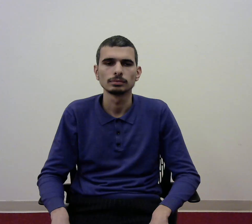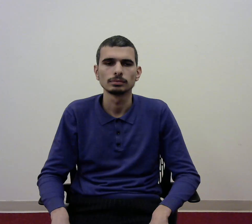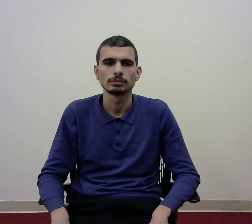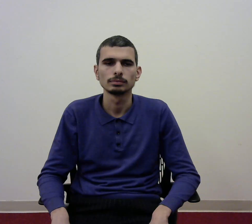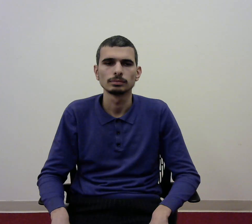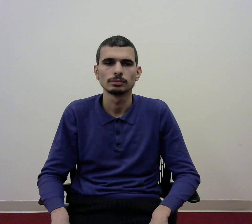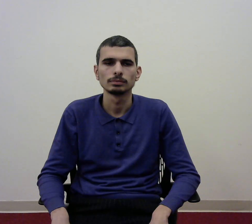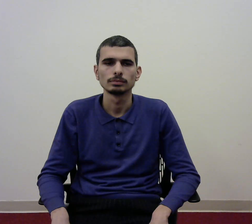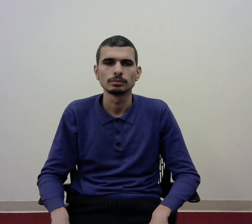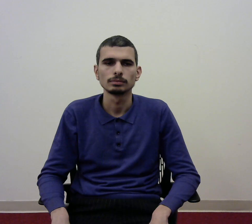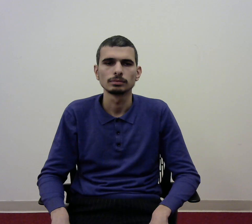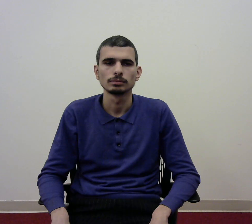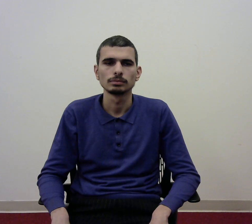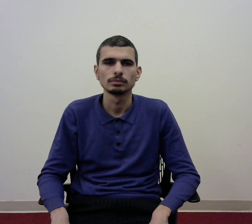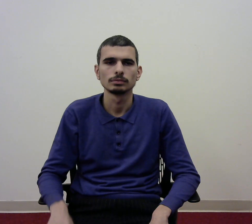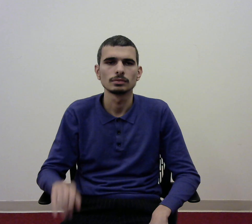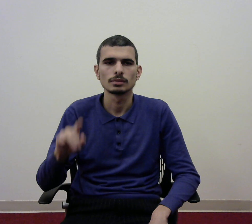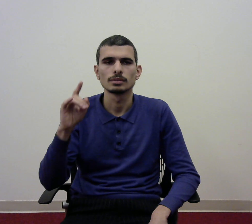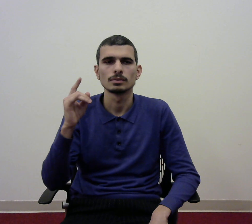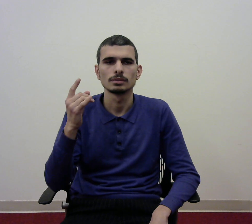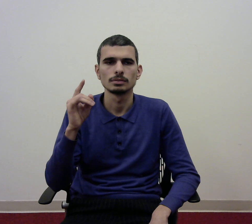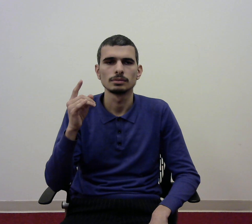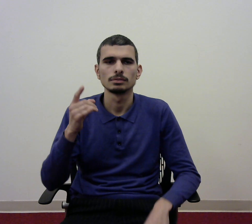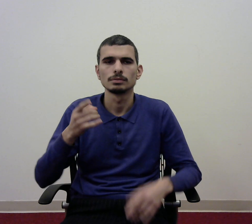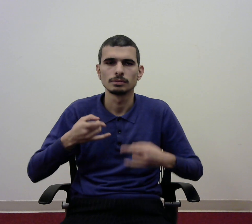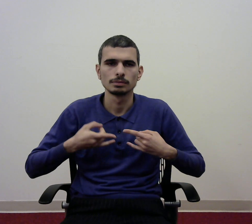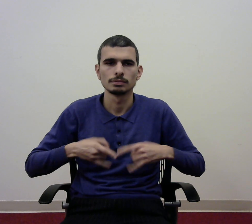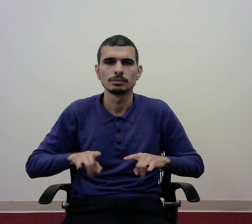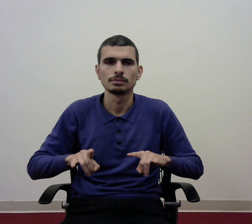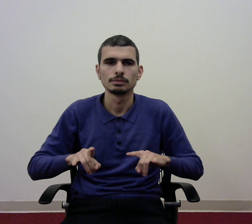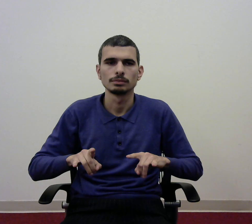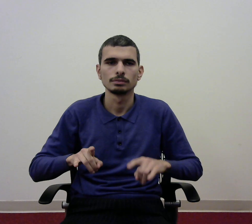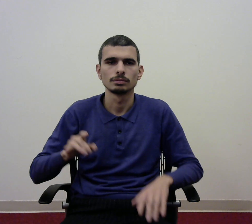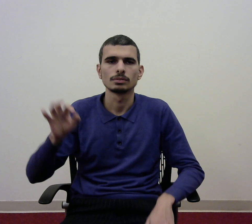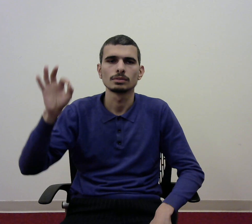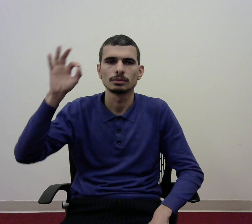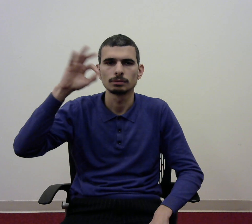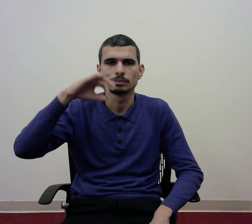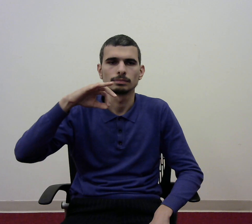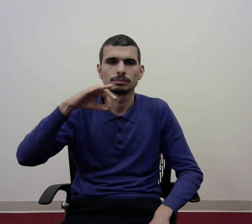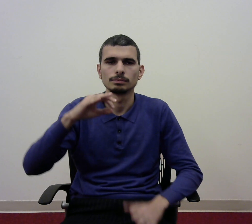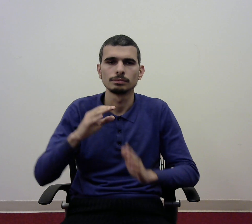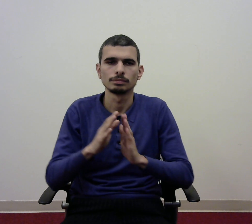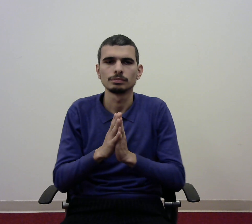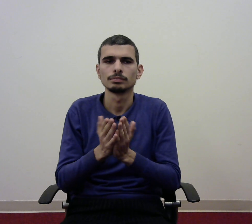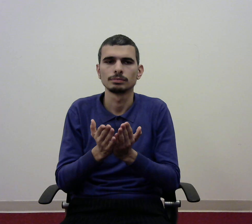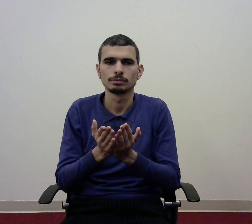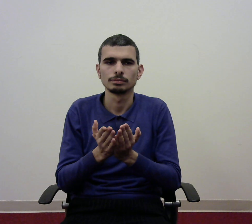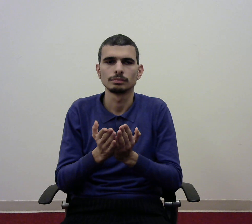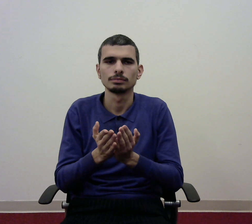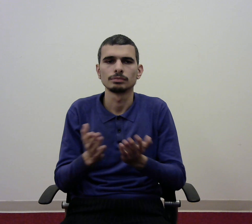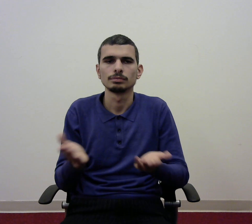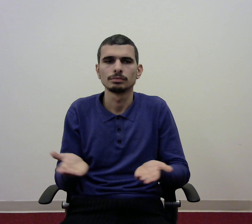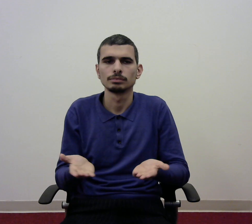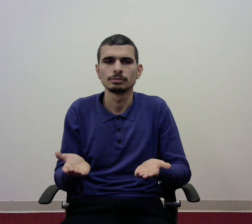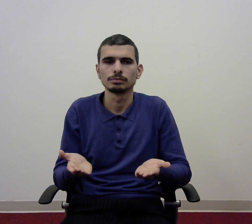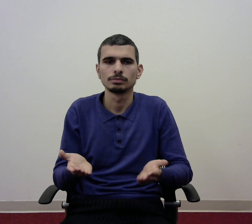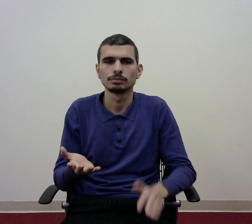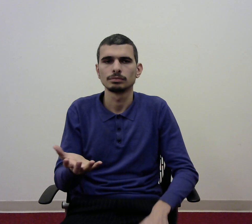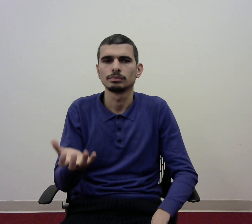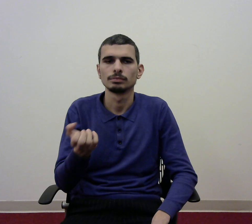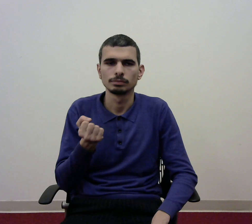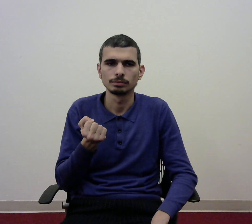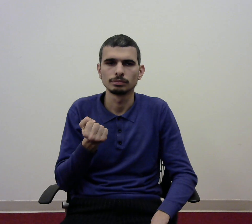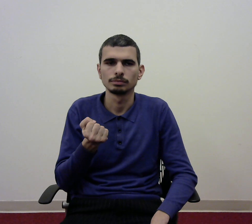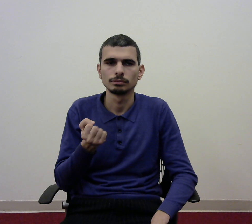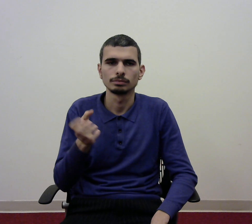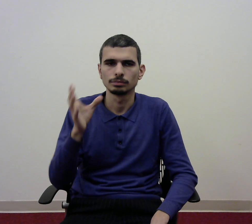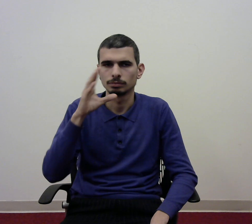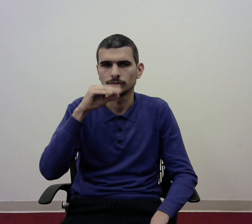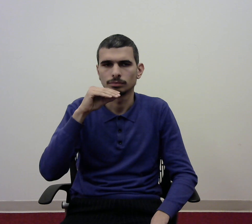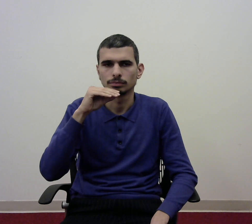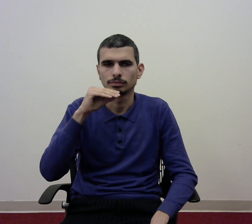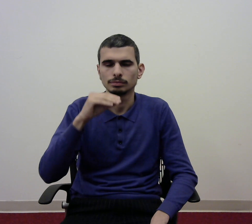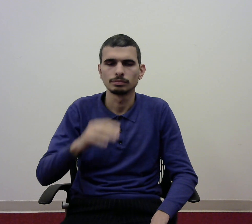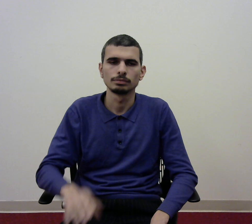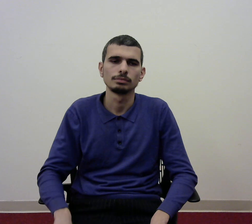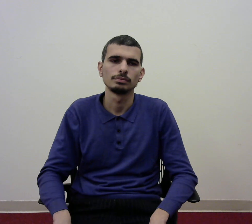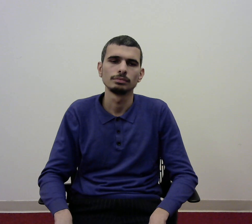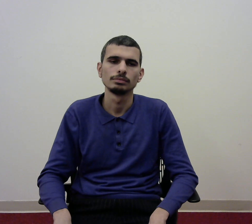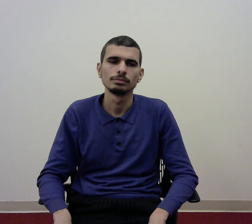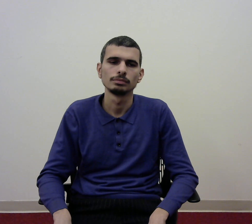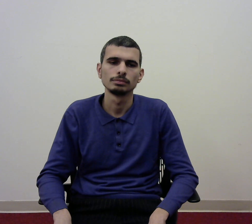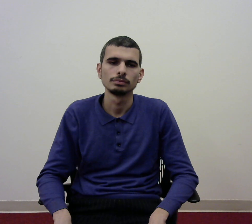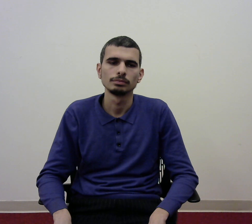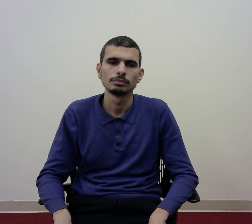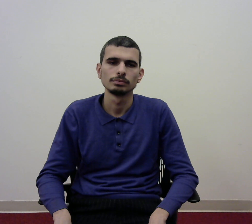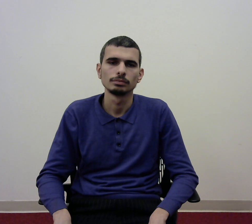Uşağın doğum haqqında şəhadətnaməsini hardan ala bilərəm?